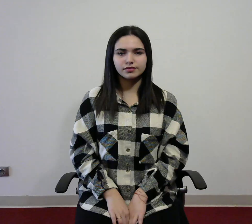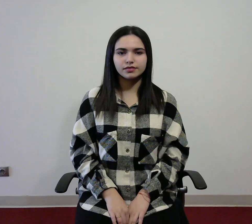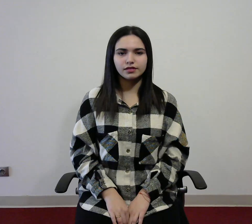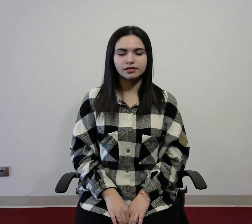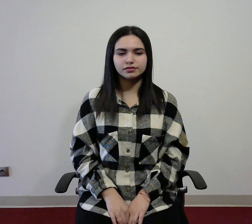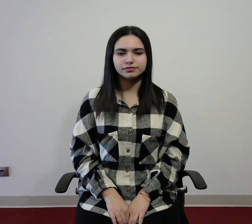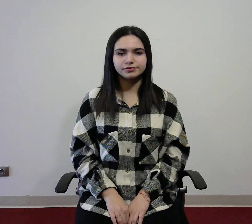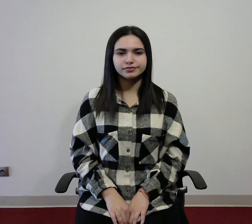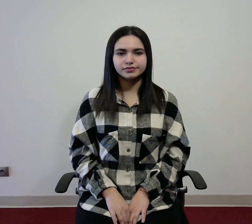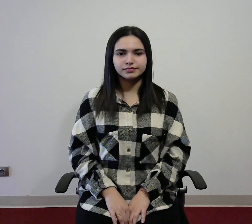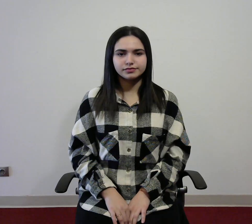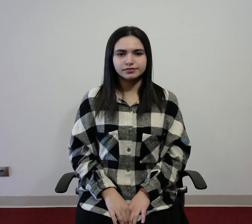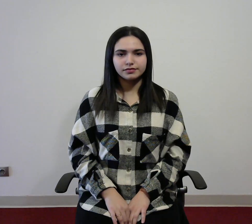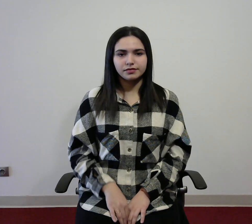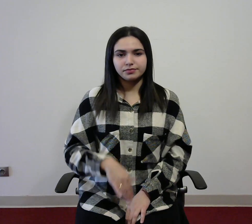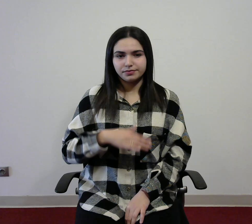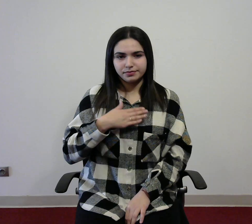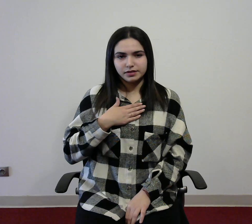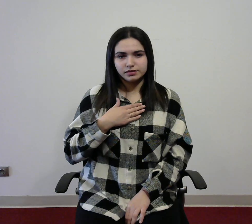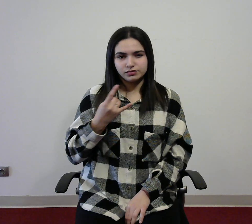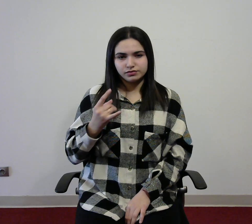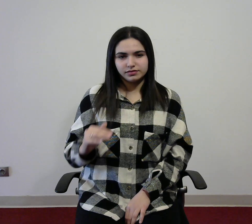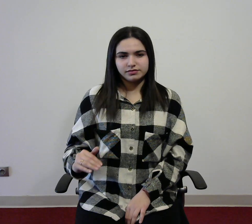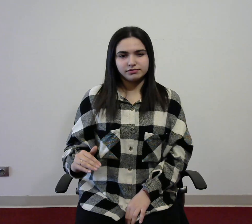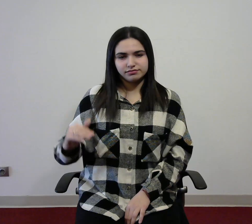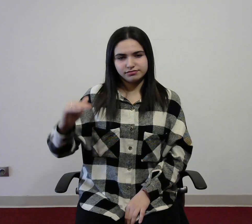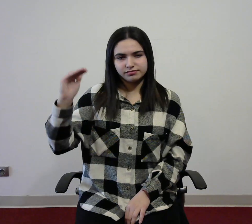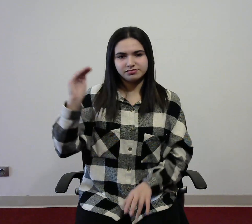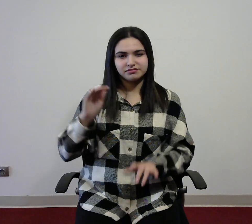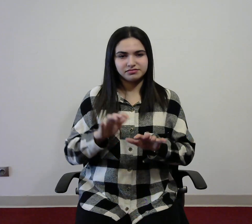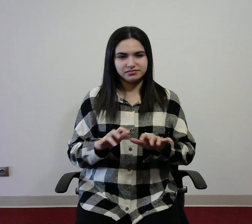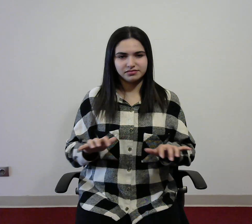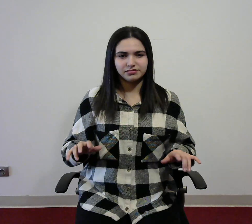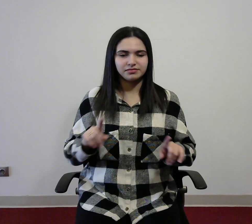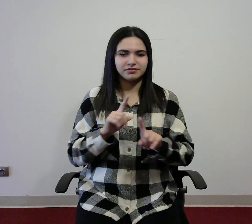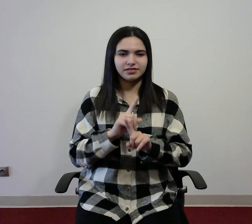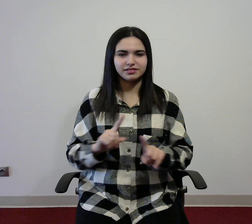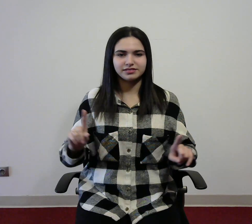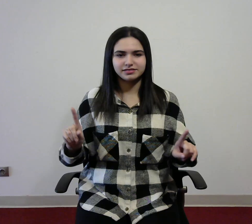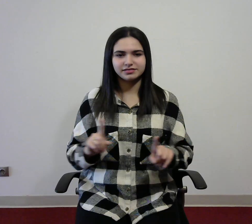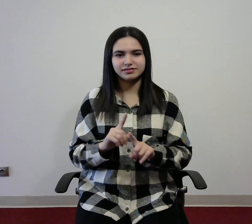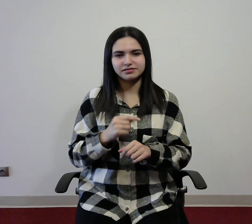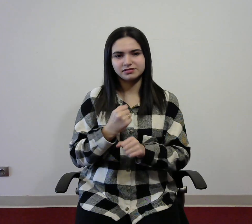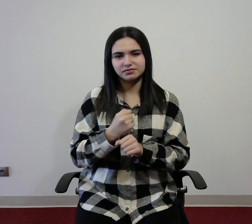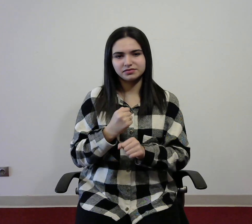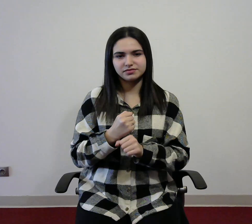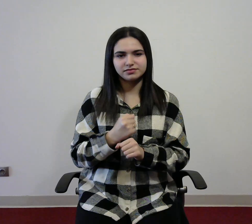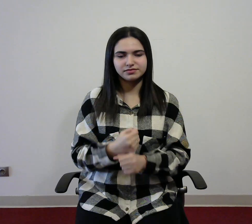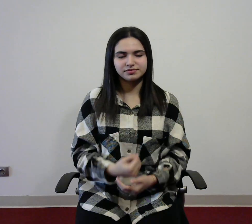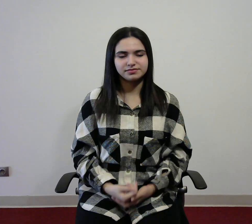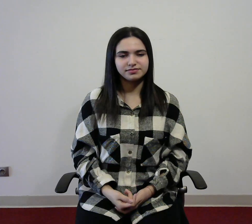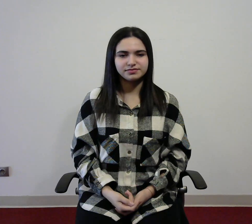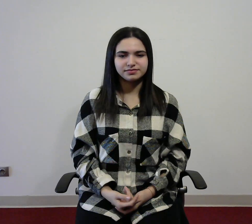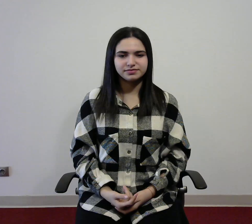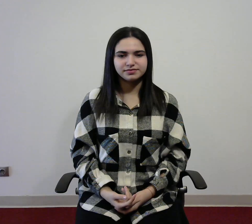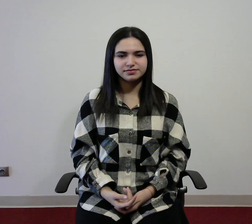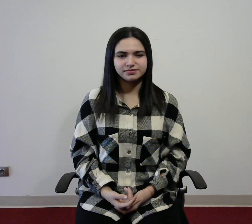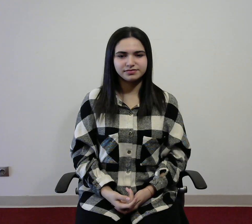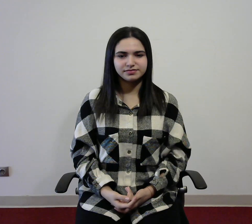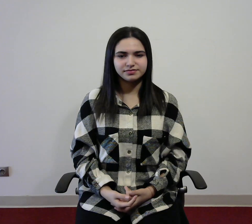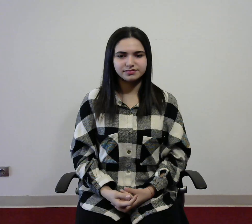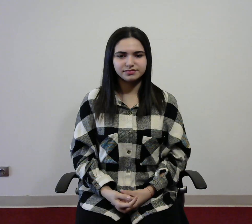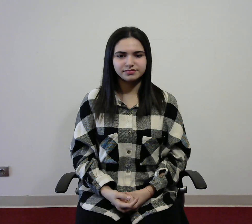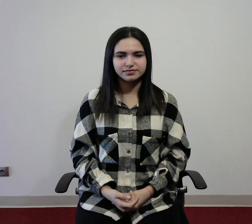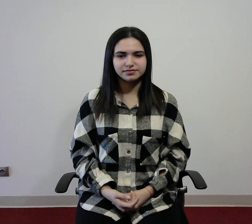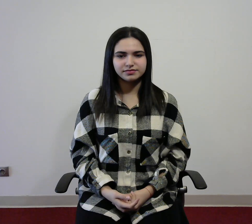Mən uşaq vaxtından pianoda ifa edirəm